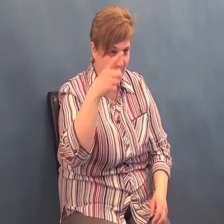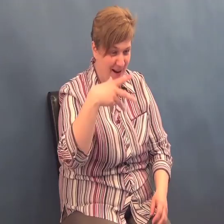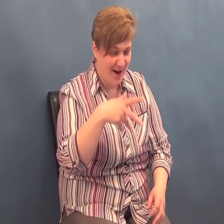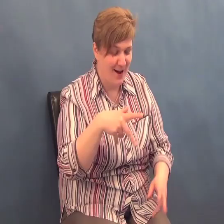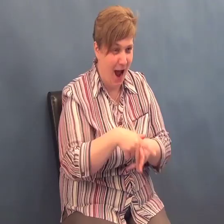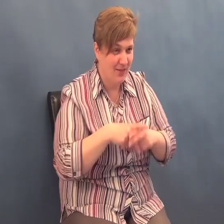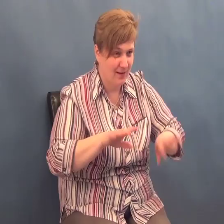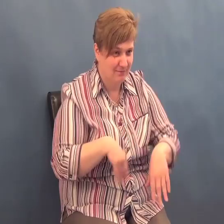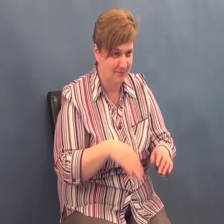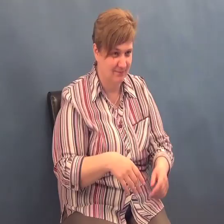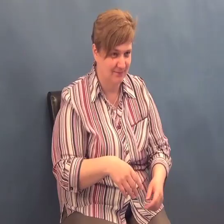Koń.